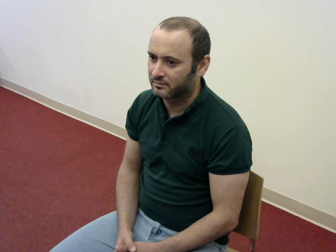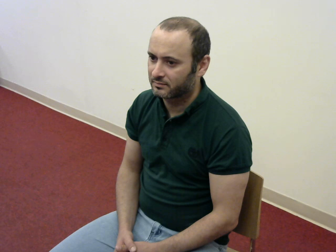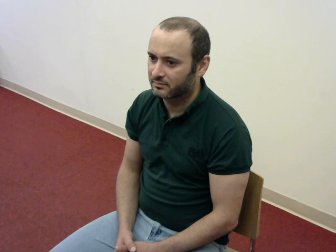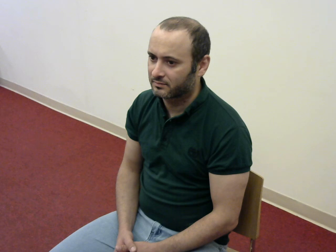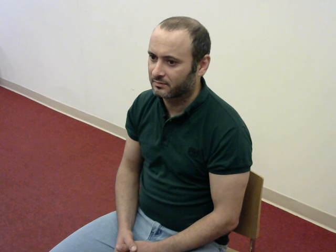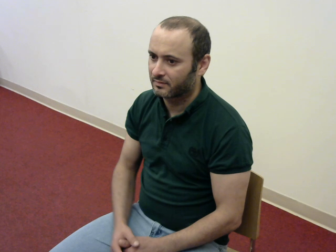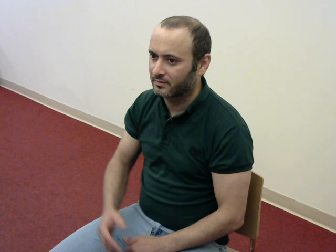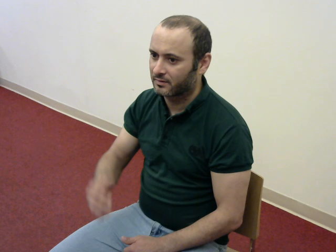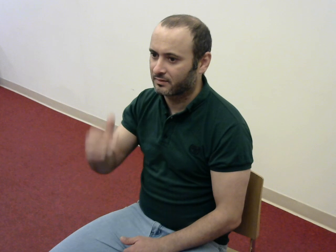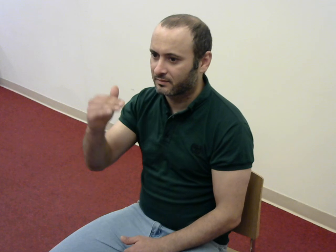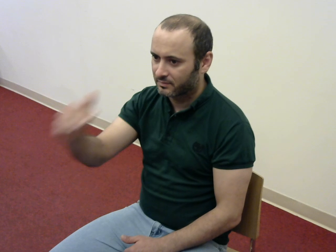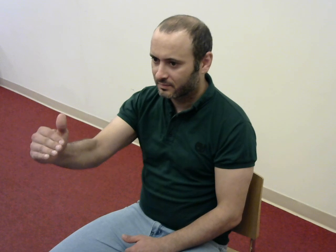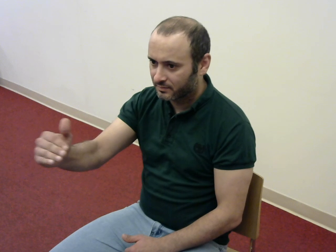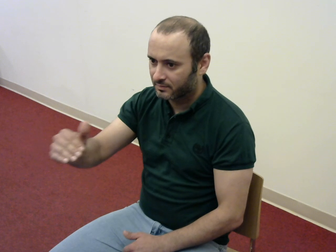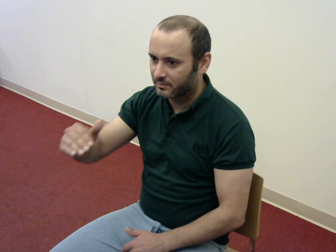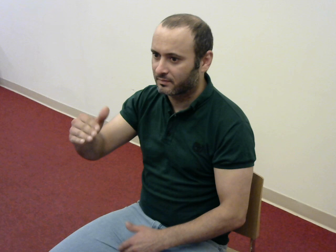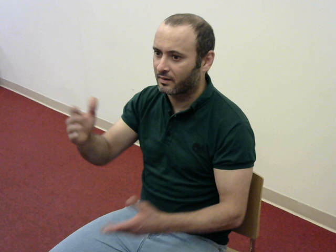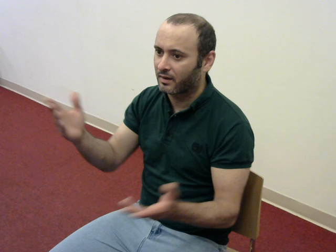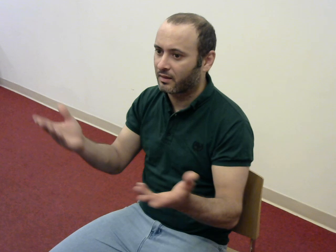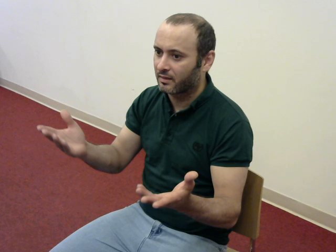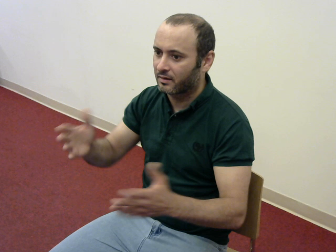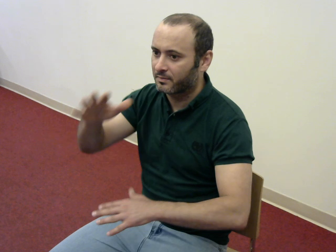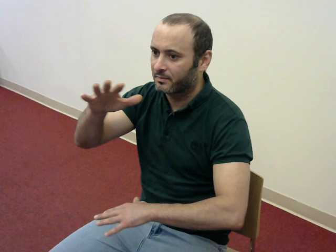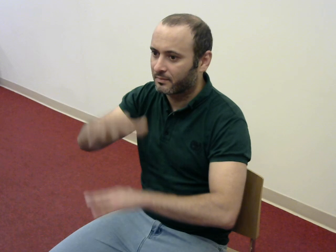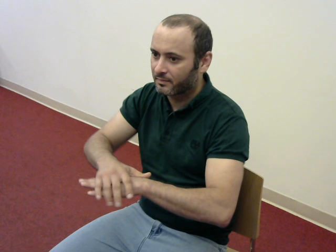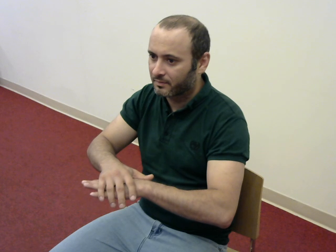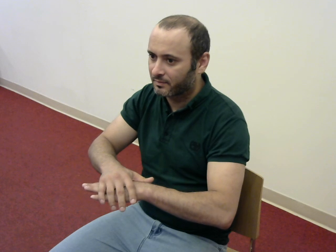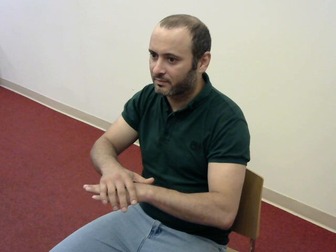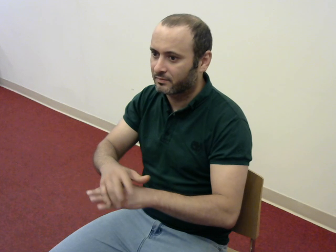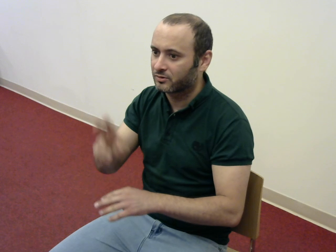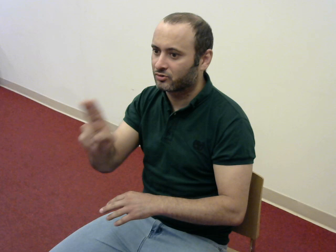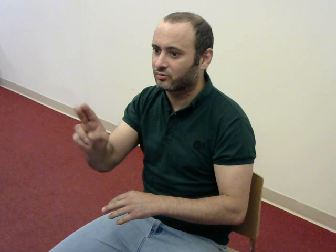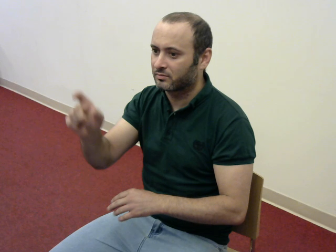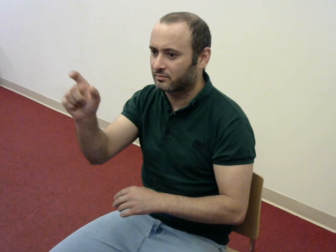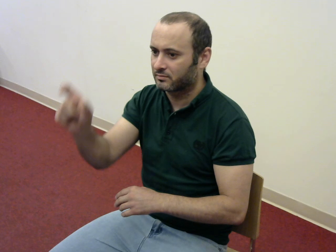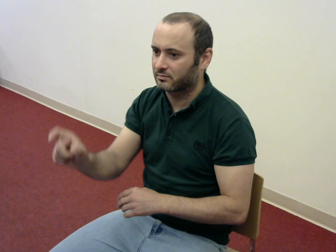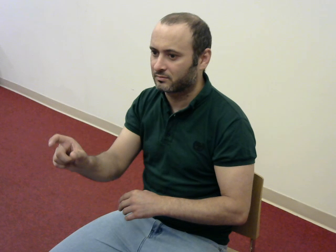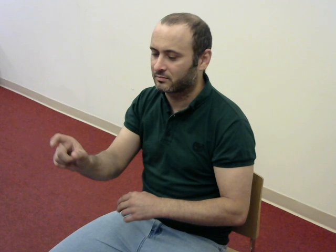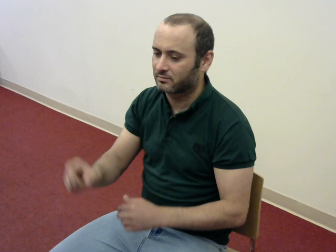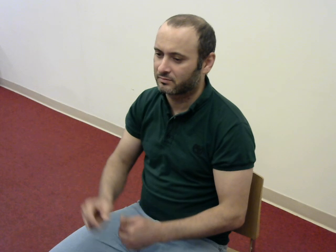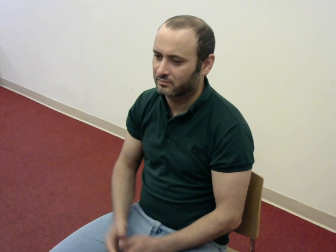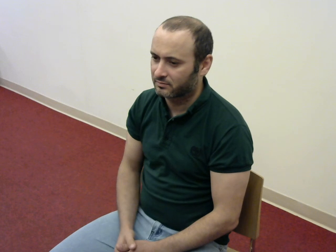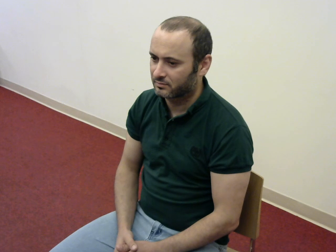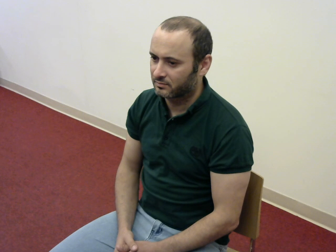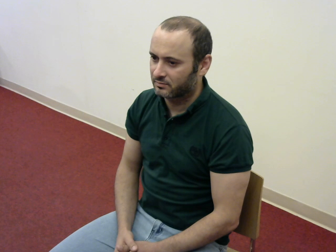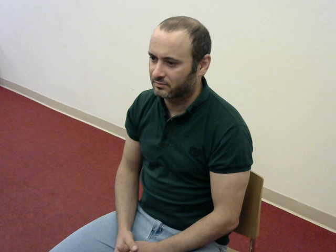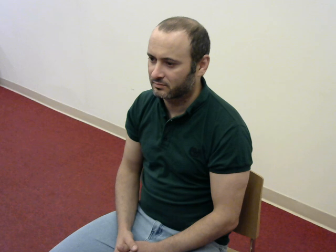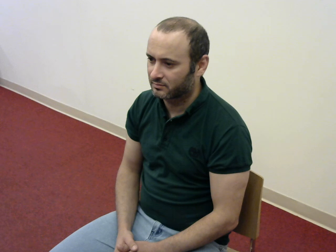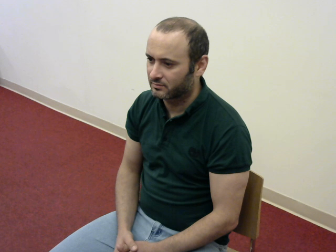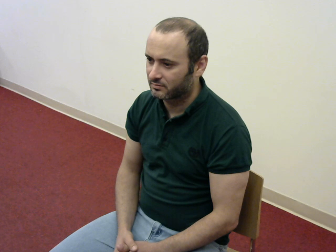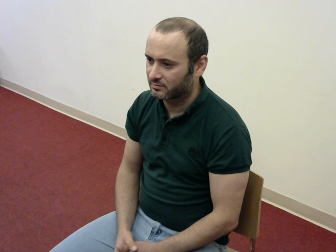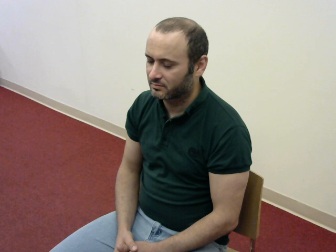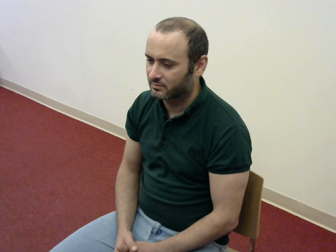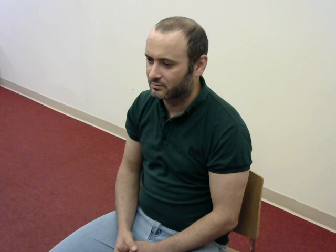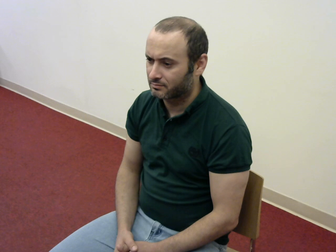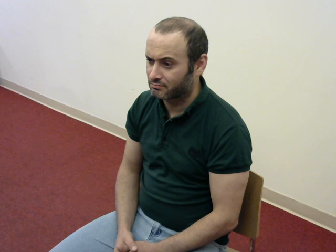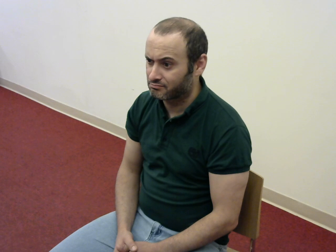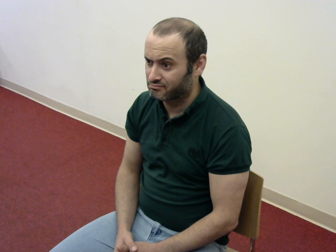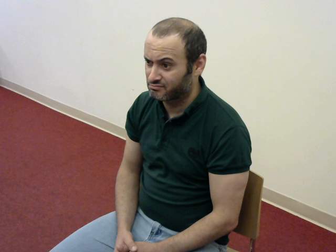Siz hansı bankın müştərisisiniz?